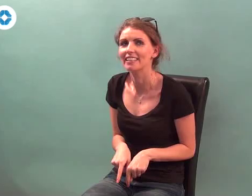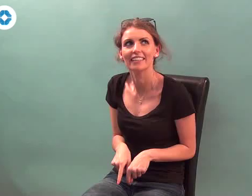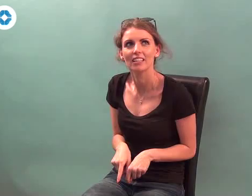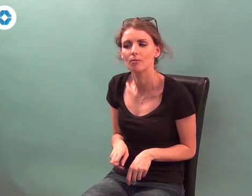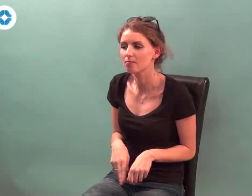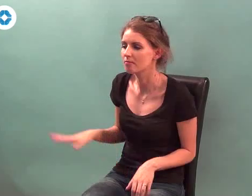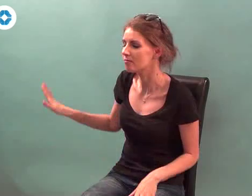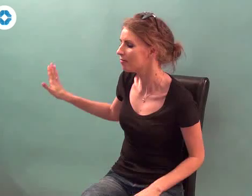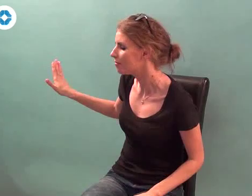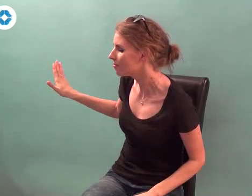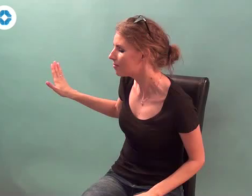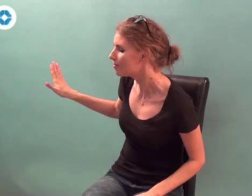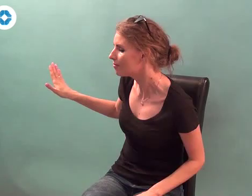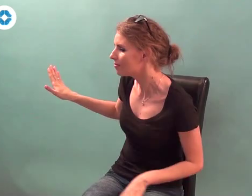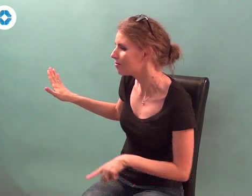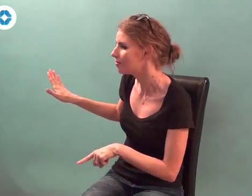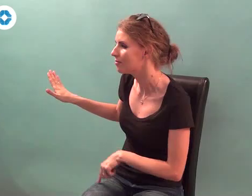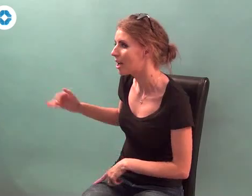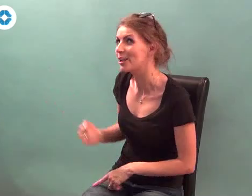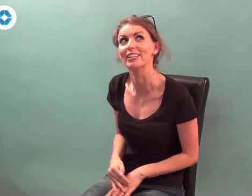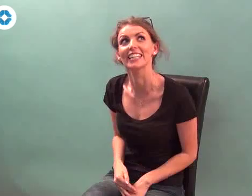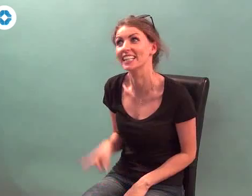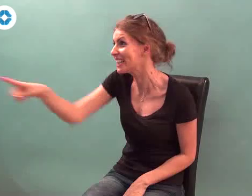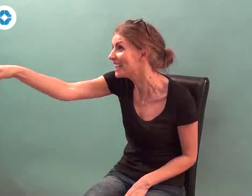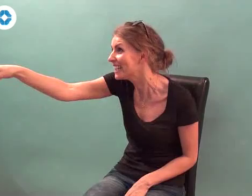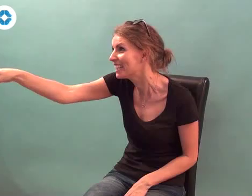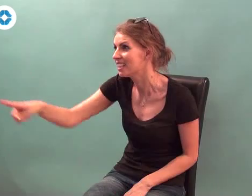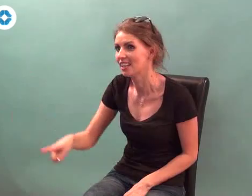Policjant patrzy na niego, a chłopiec pokazuje mu palcem na coś.